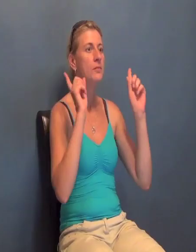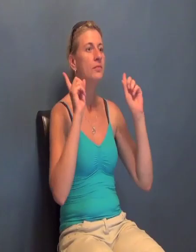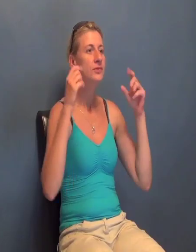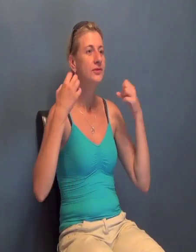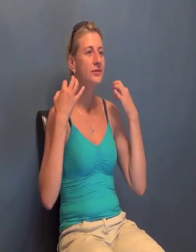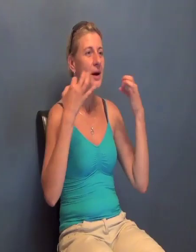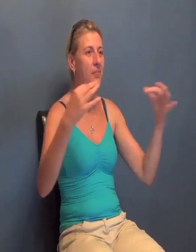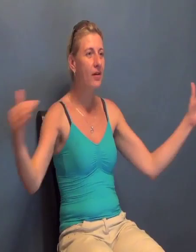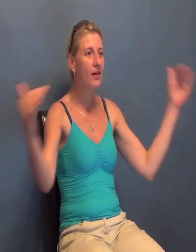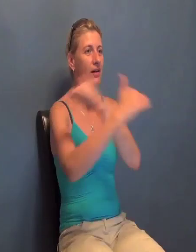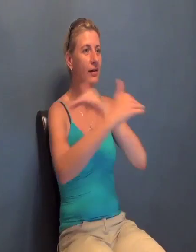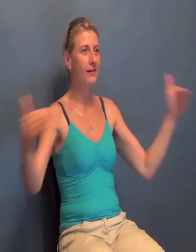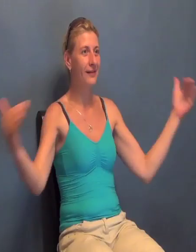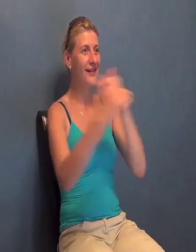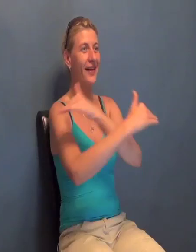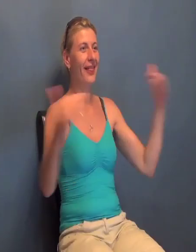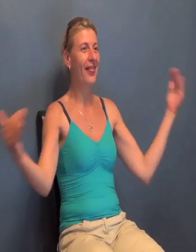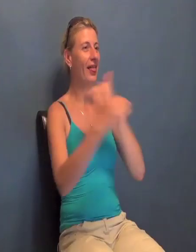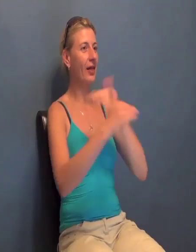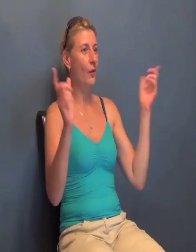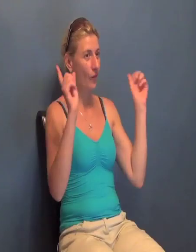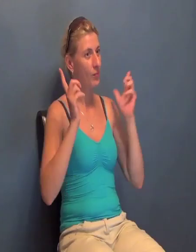Uwaga na jeżdżące samochody.